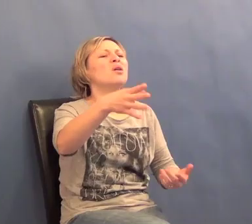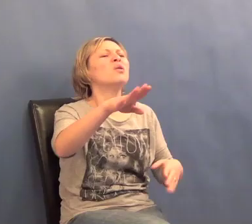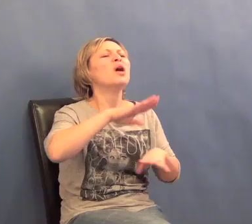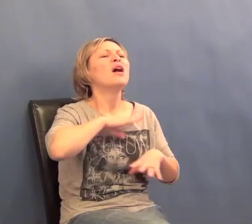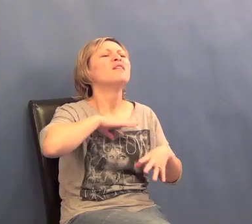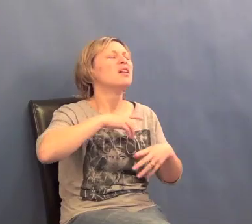Ławka.